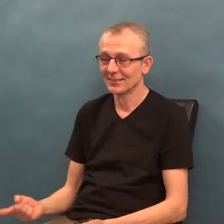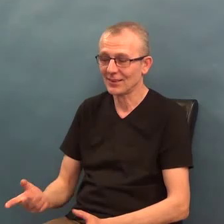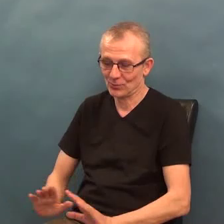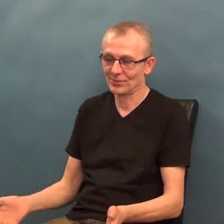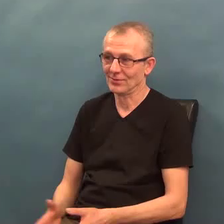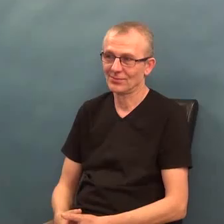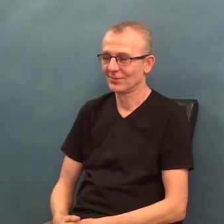Zakaz i już.